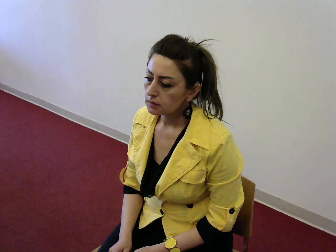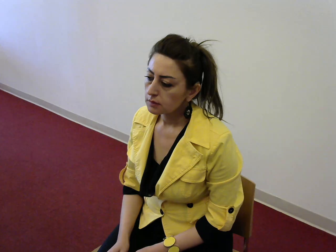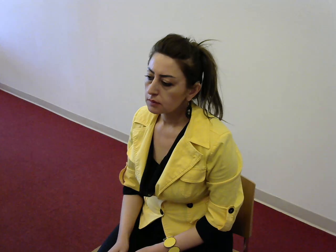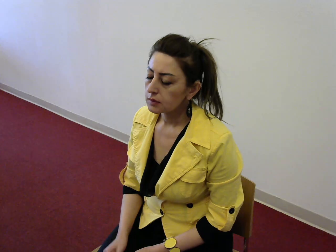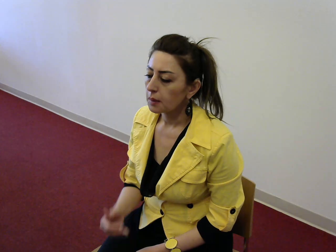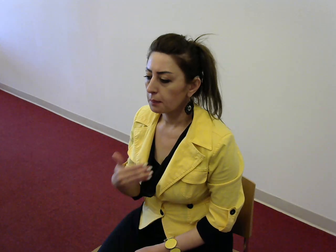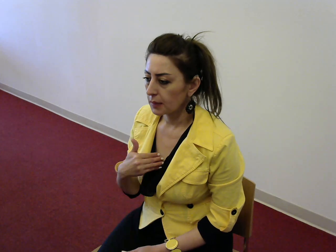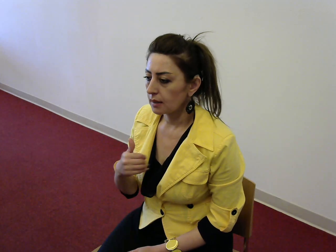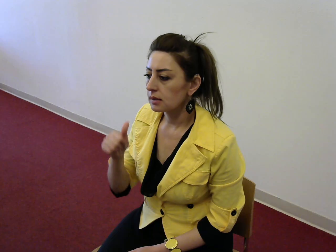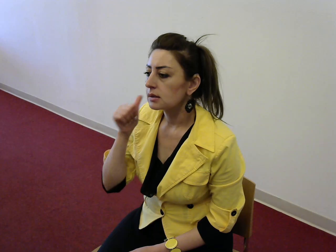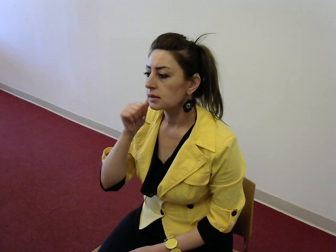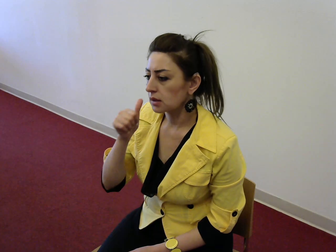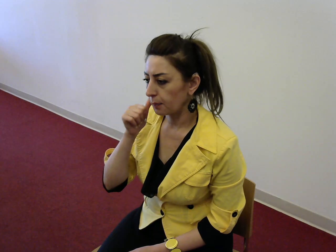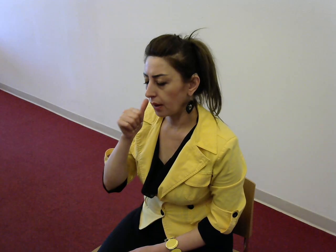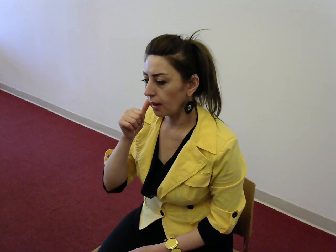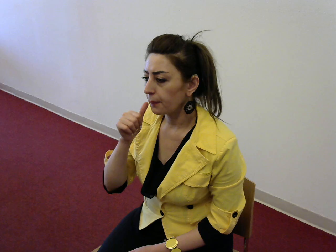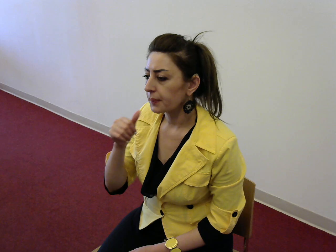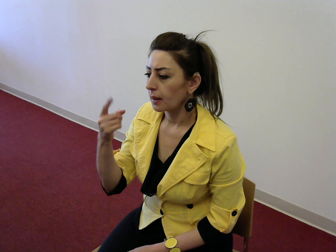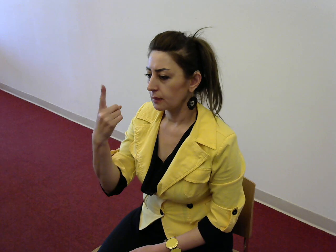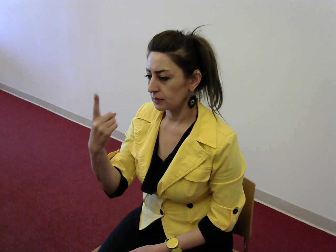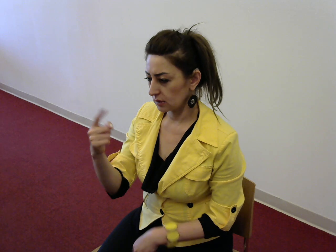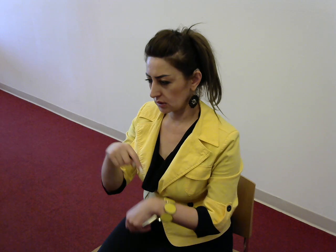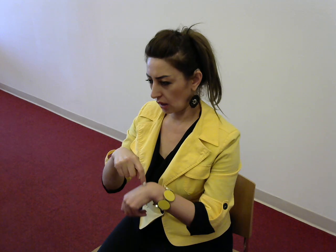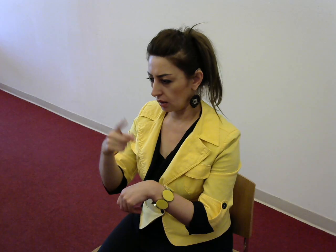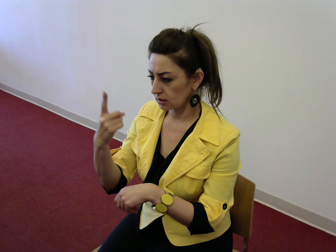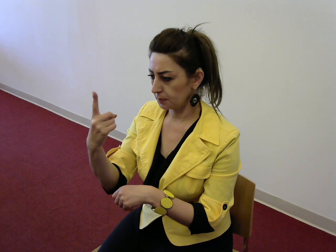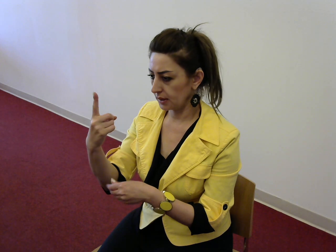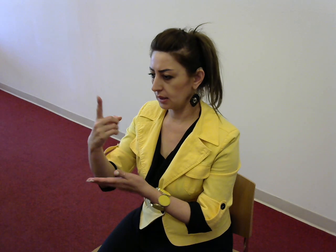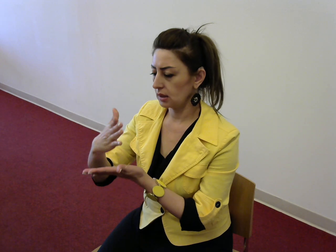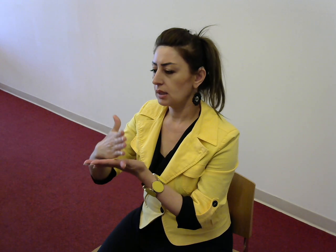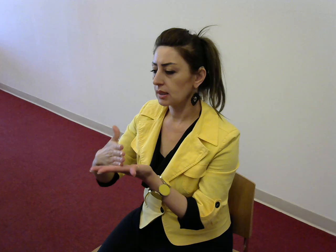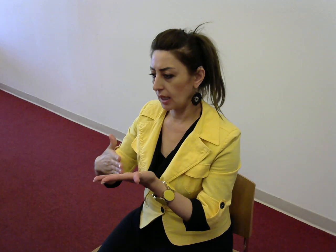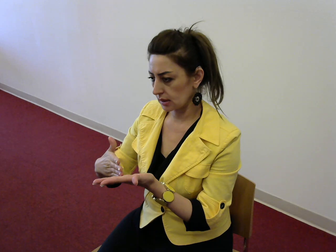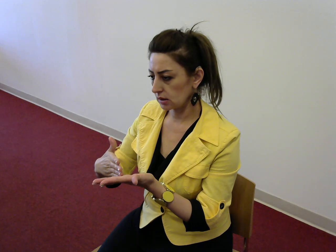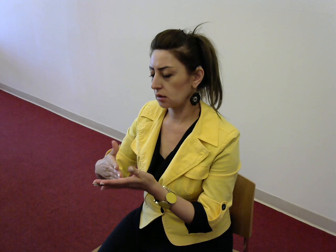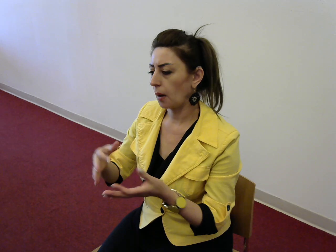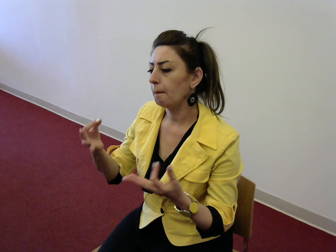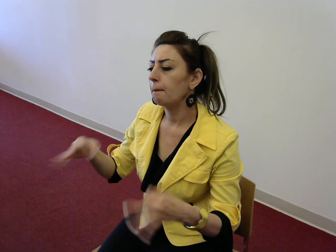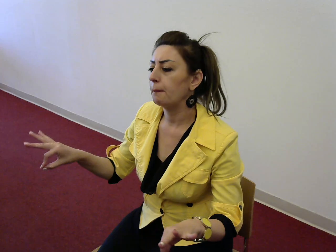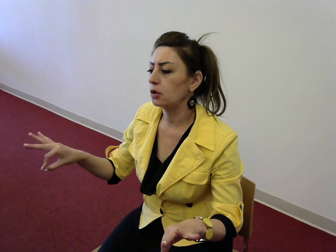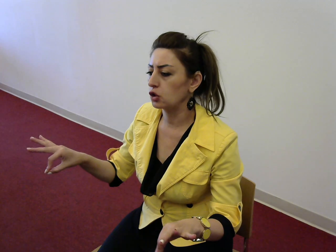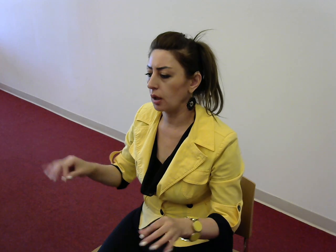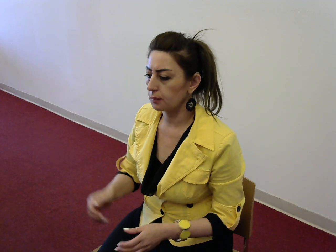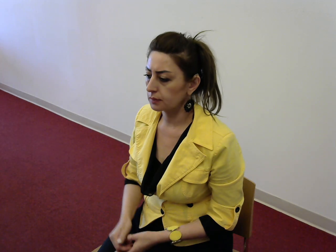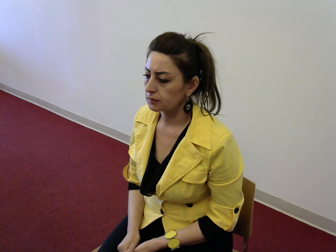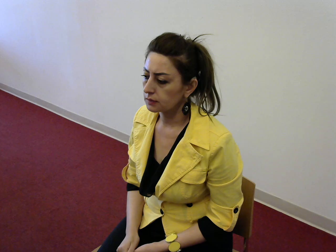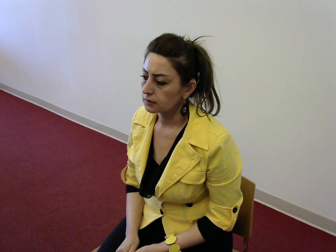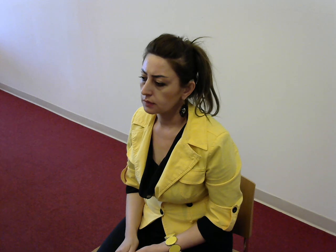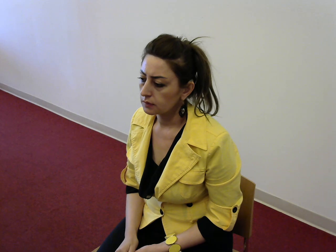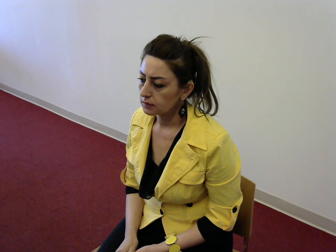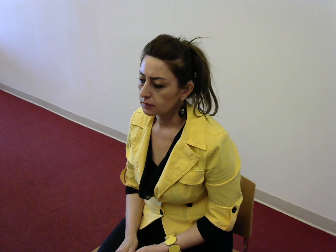Mən sabah saat birin yarısı boşam